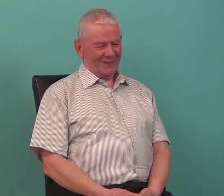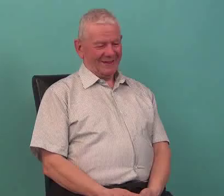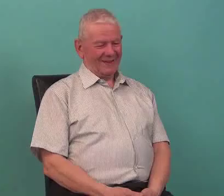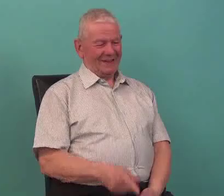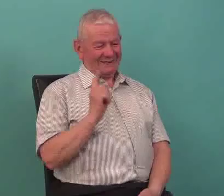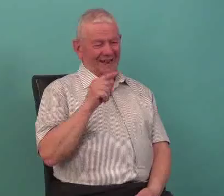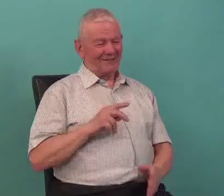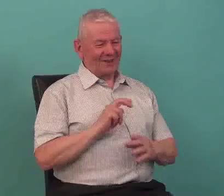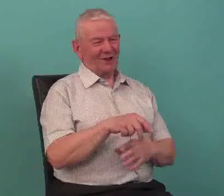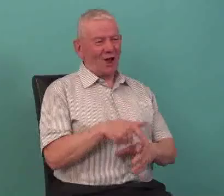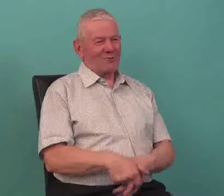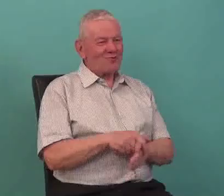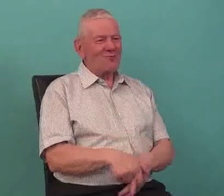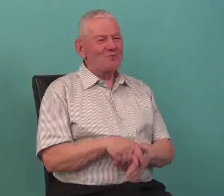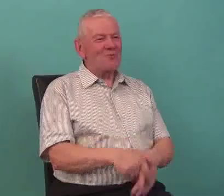Koniom zakaz wstępu.